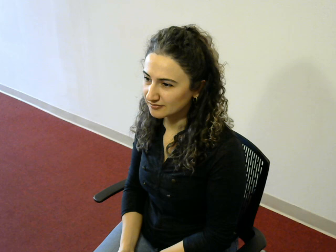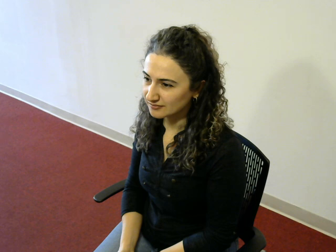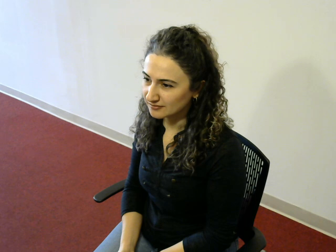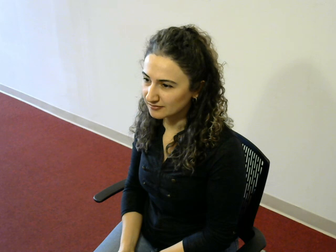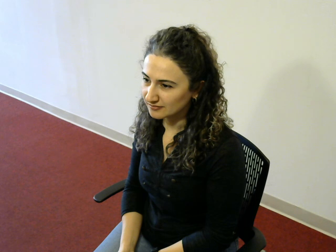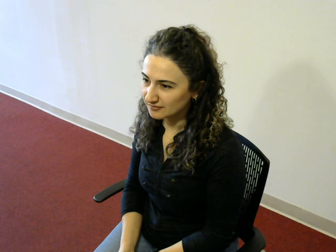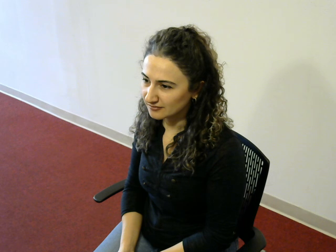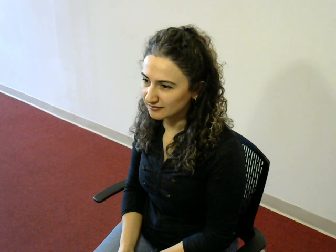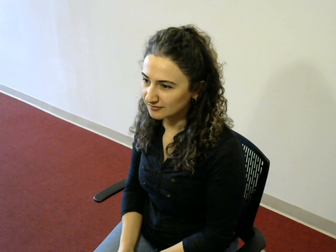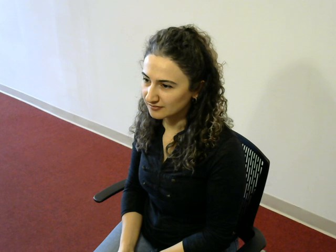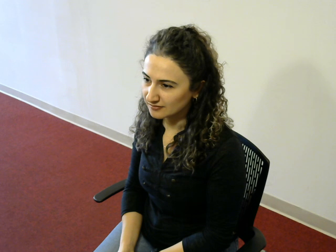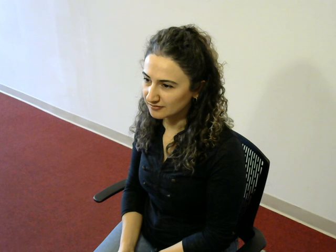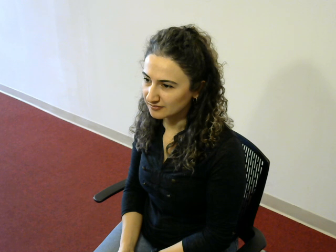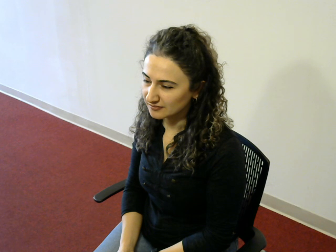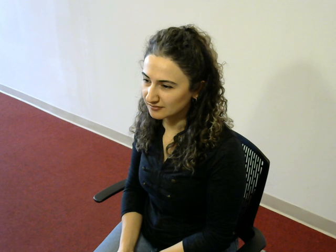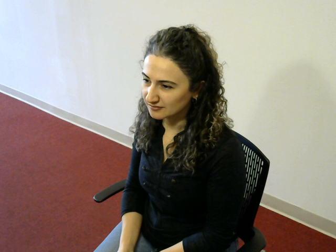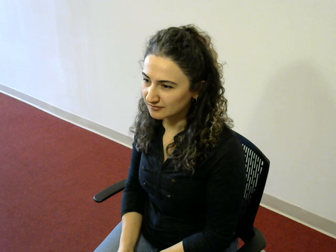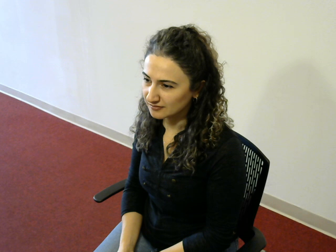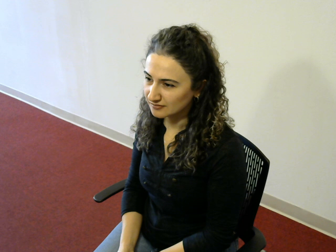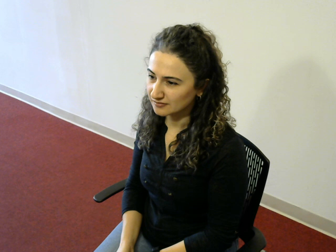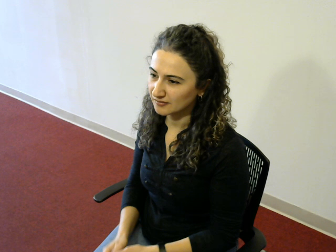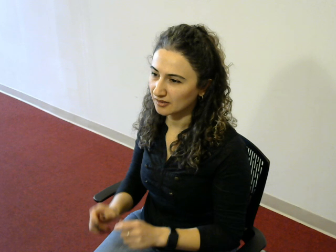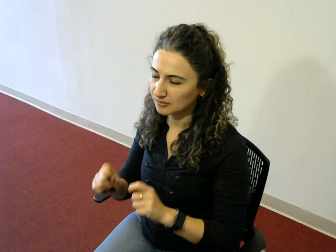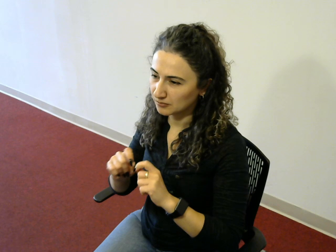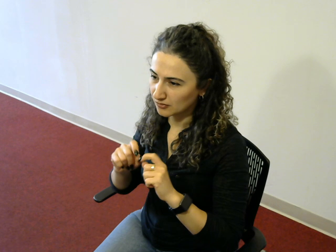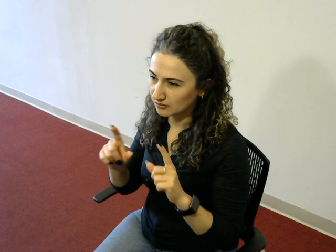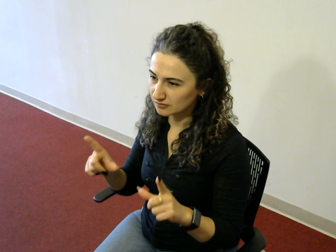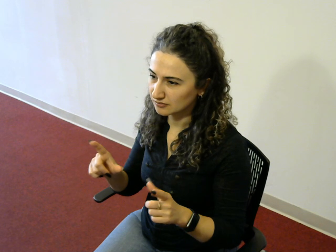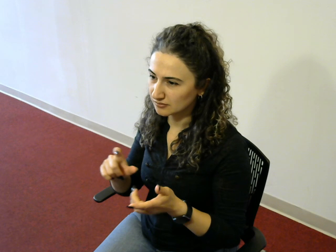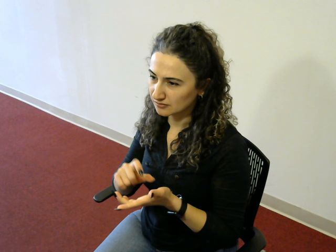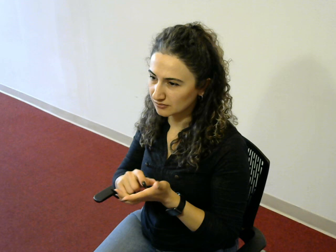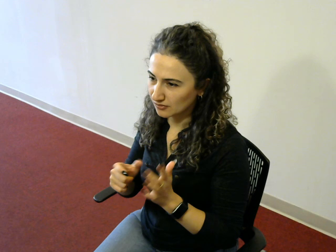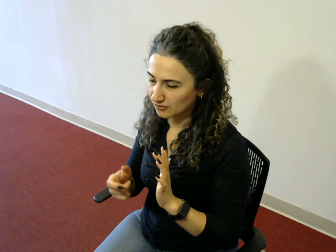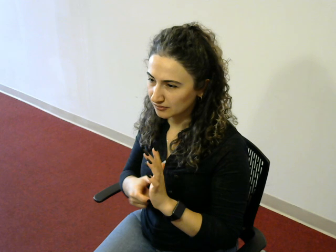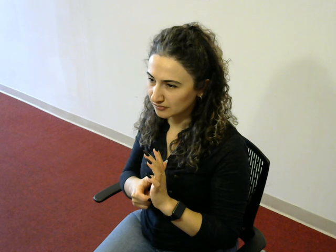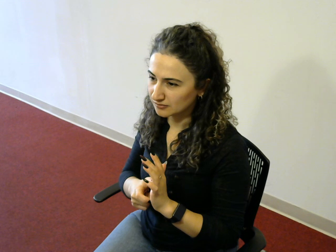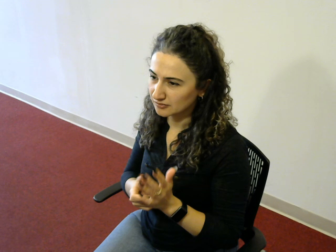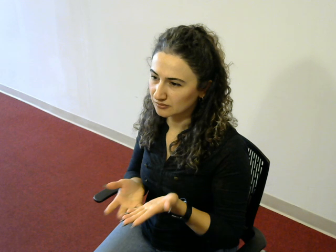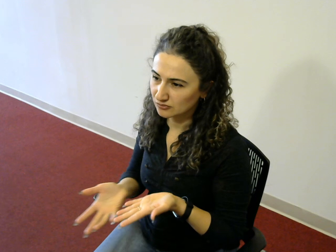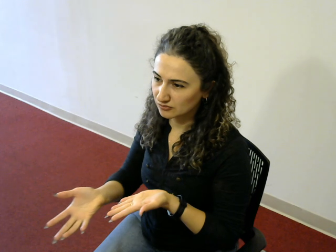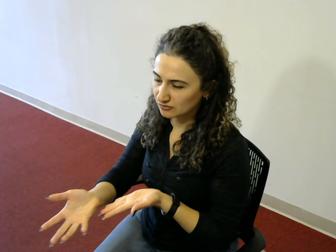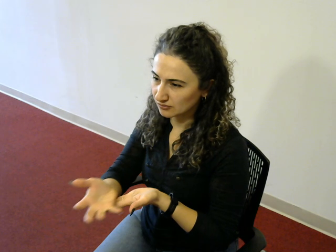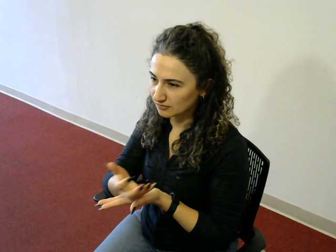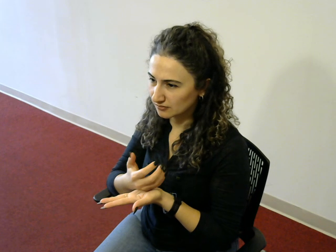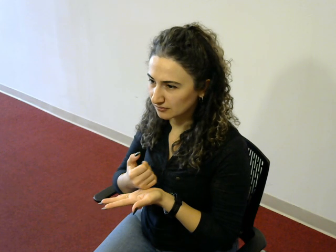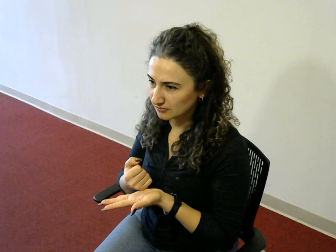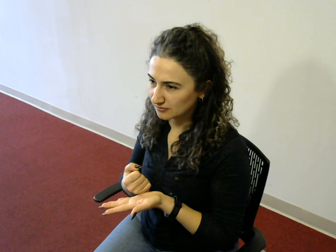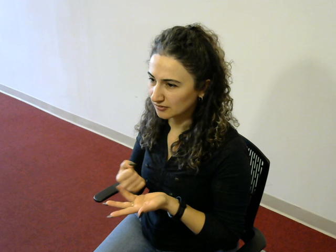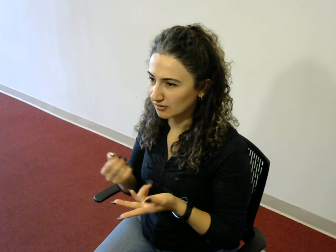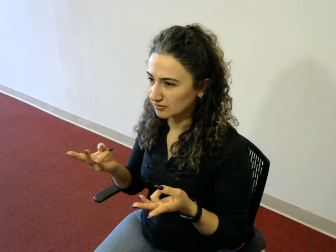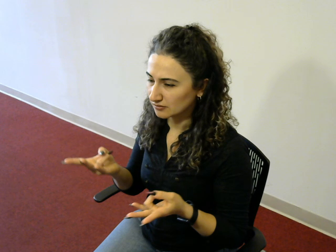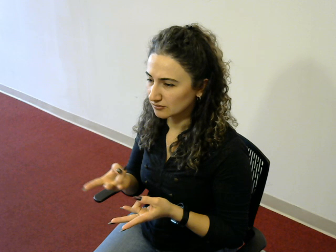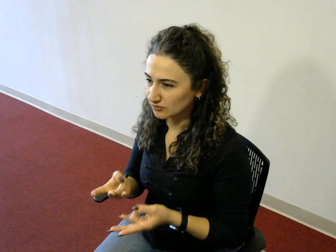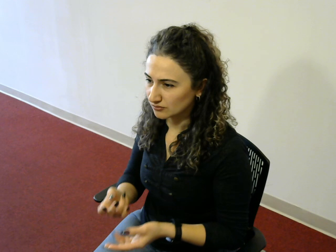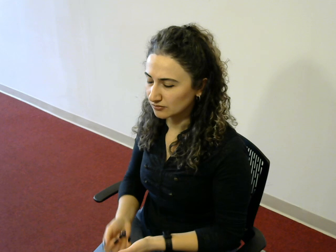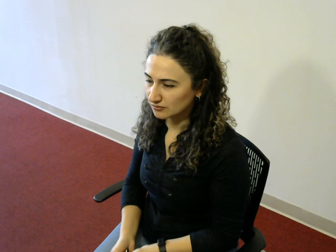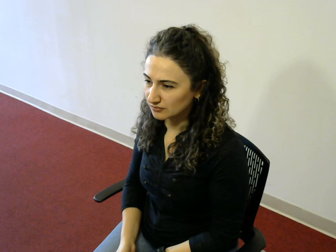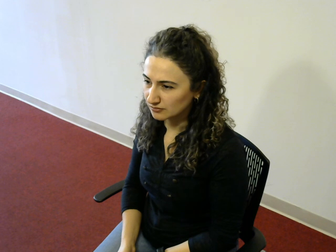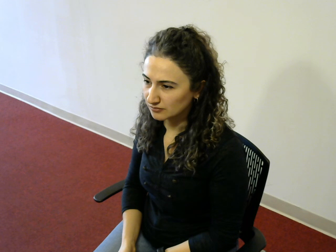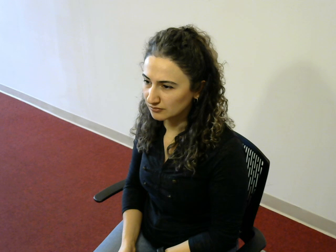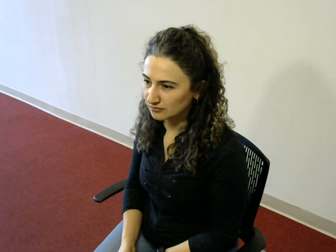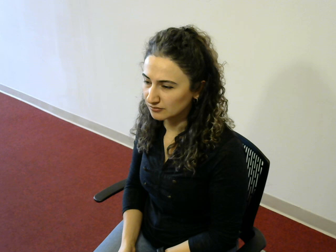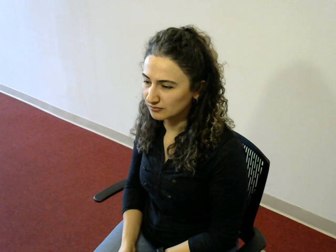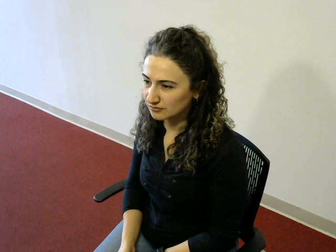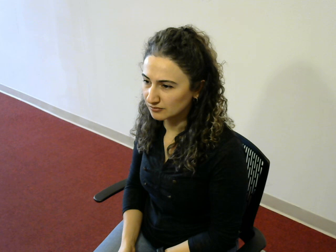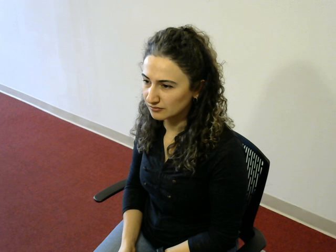Məktəbdə otaqları yığışdırmaq lazımdır